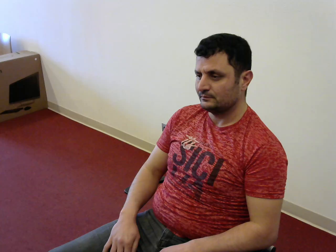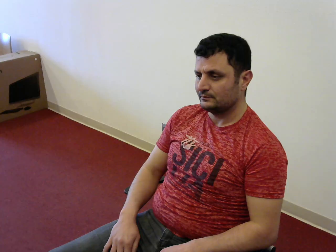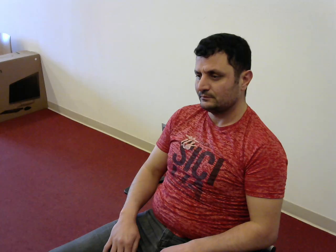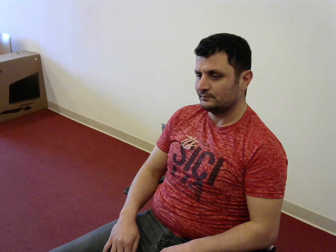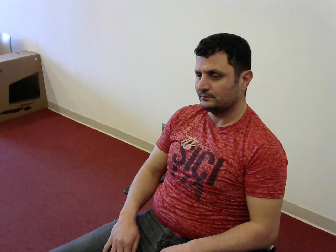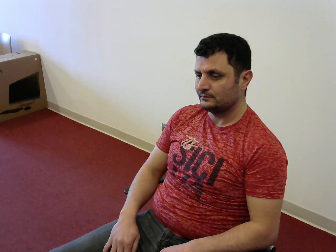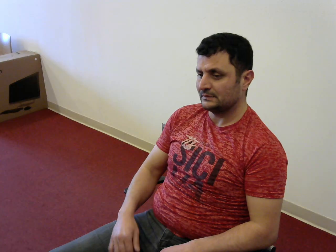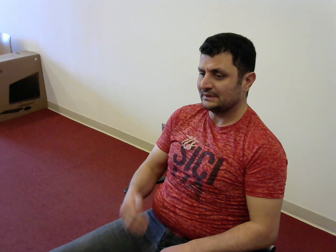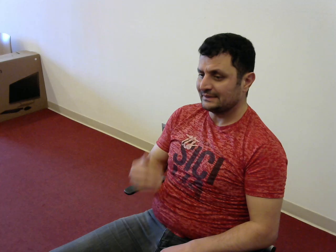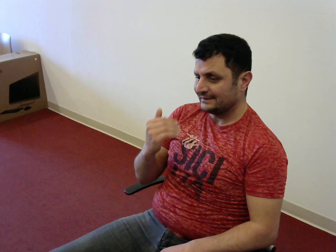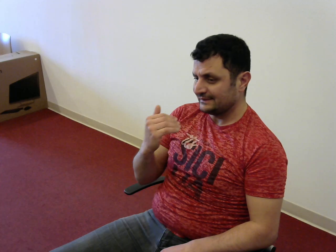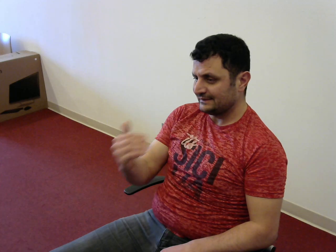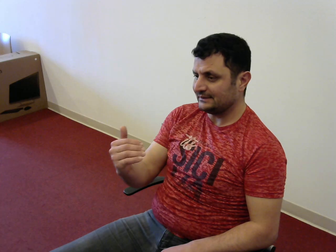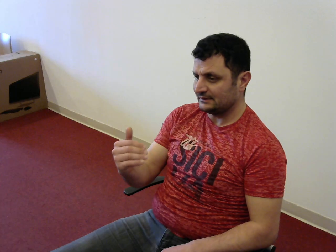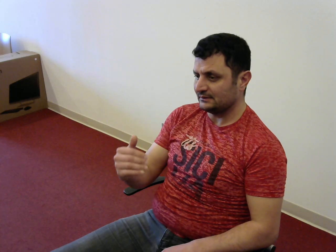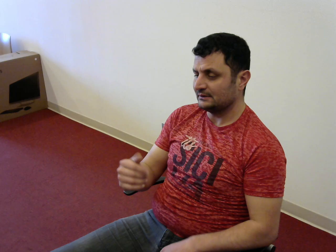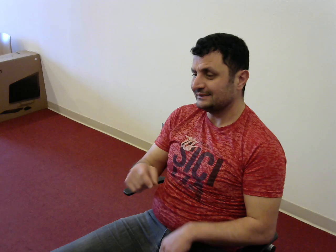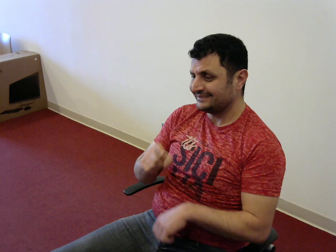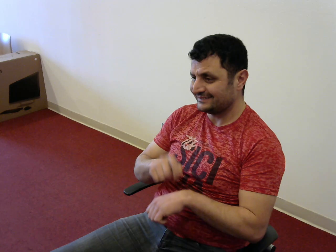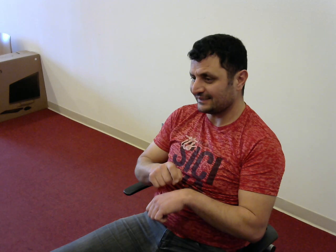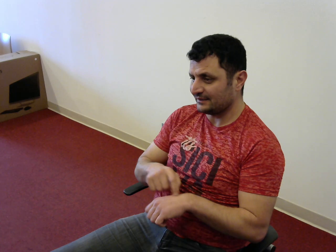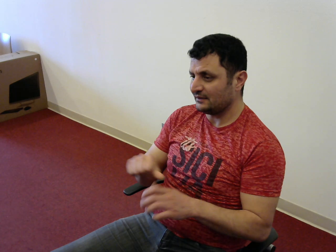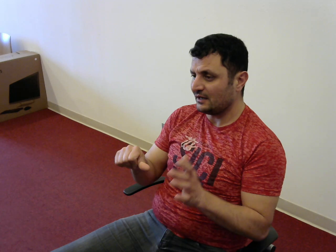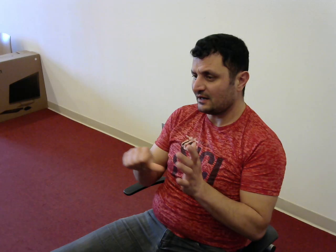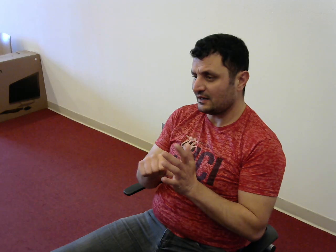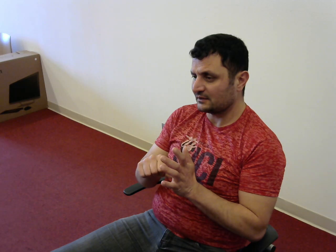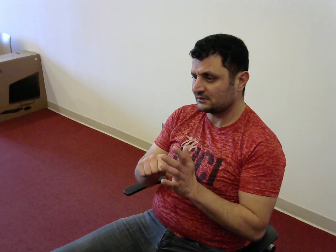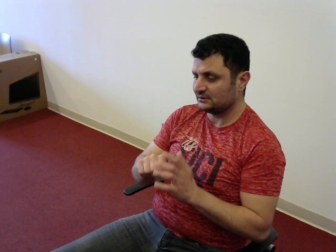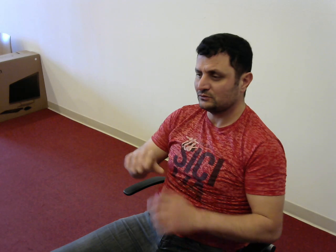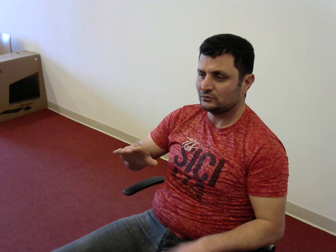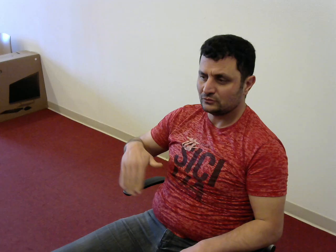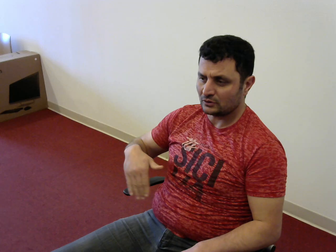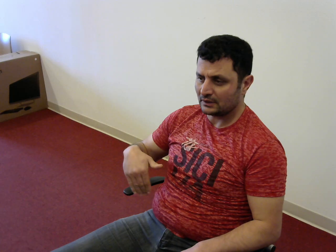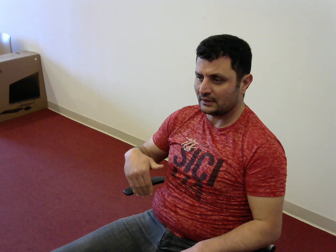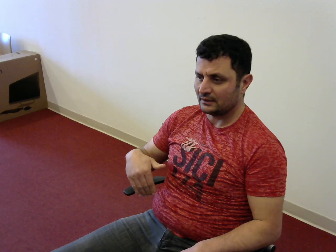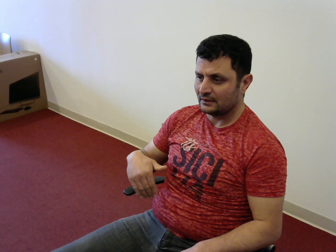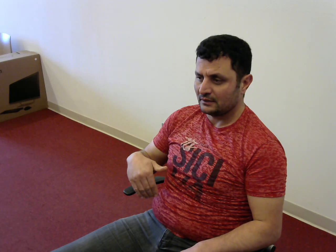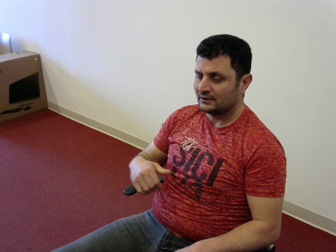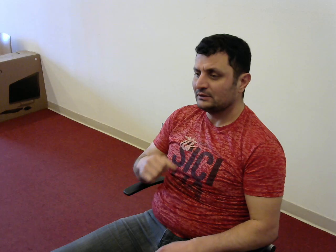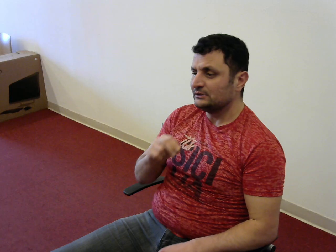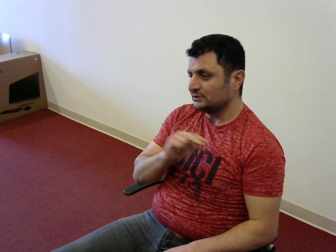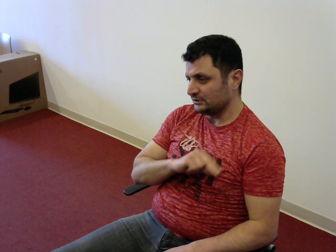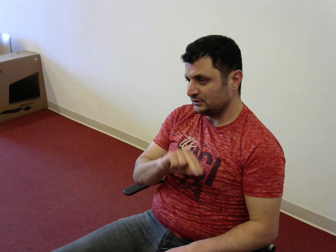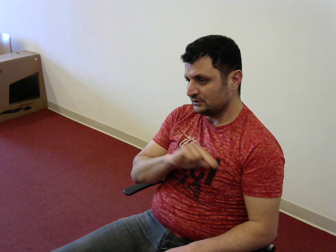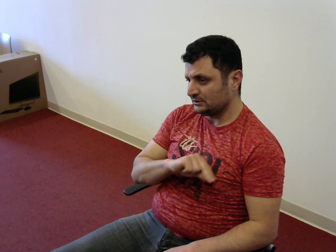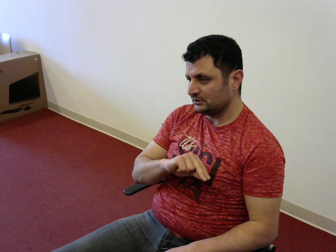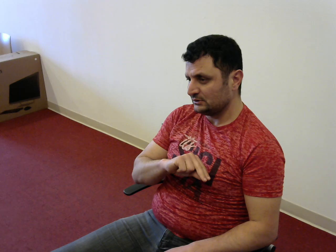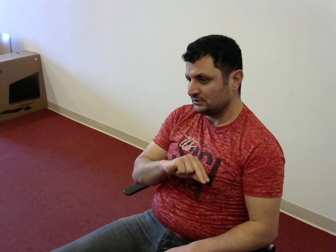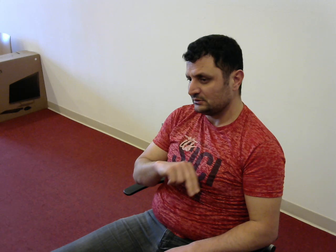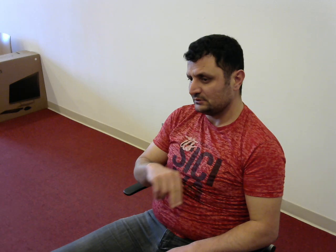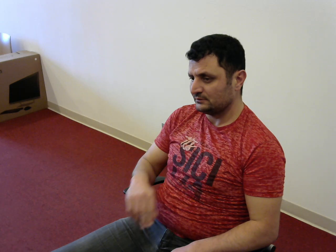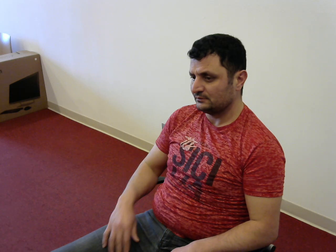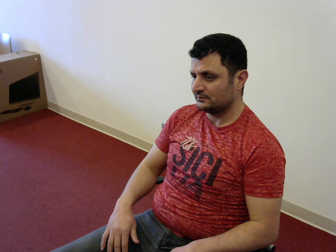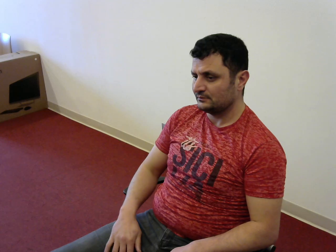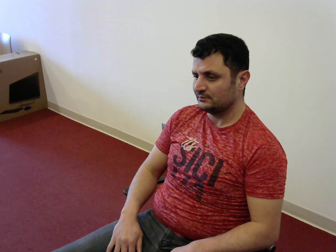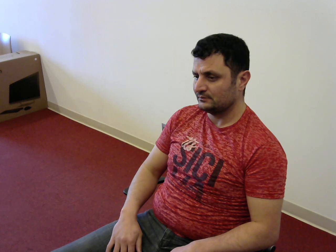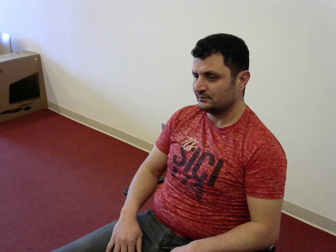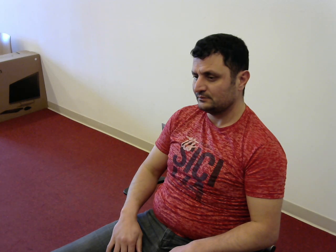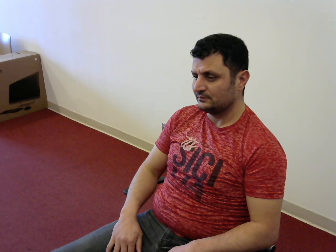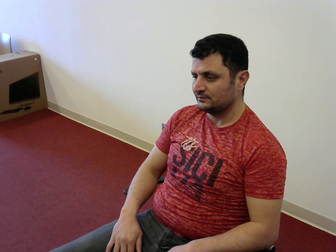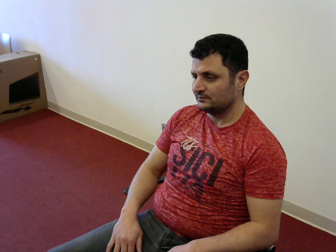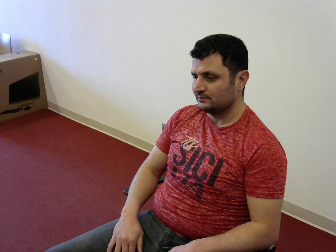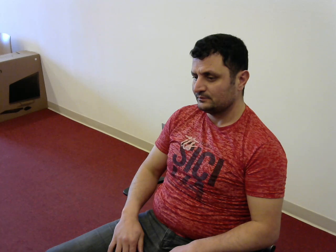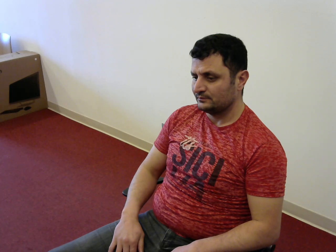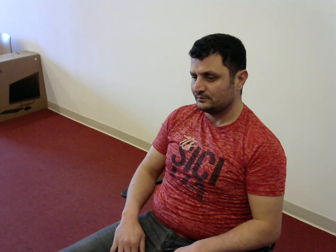Siz saat 6-dan sonra işləyirsiz?